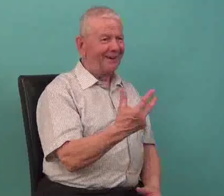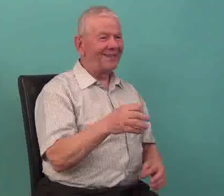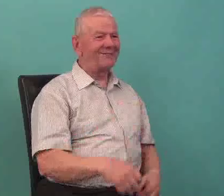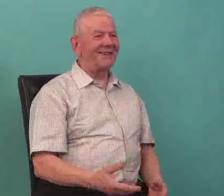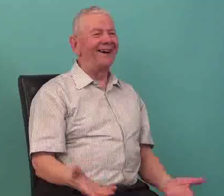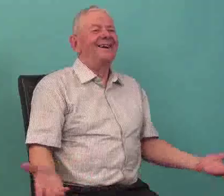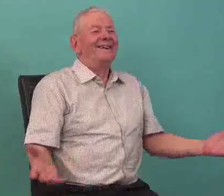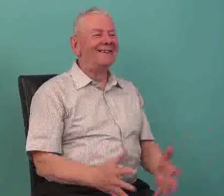Ale oni są niewinni.